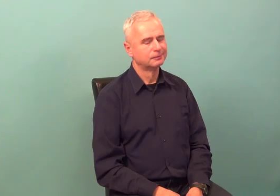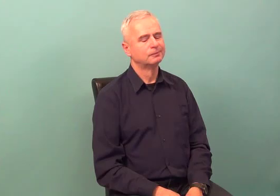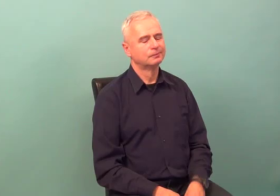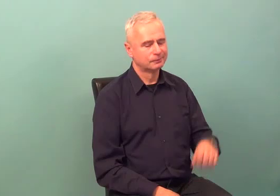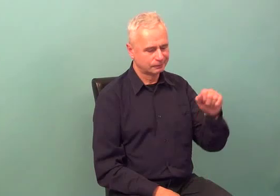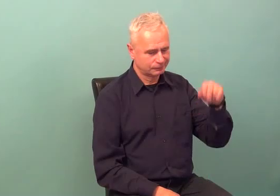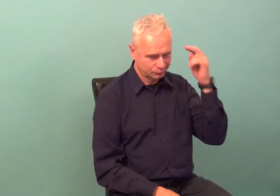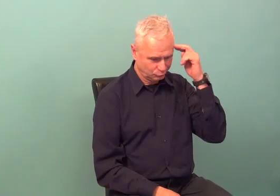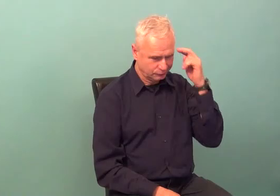Tak, rozumiem.